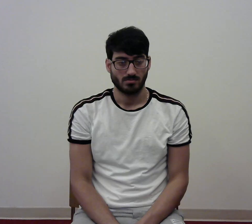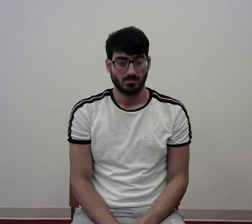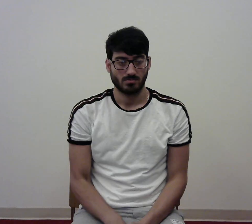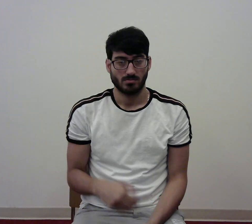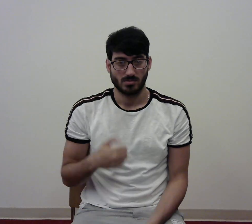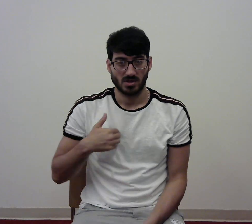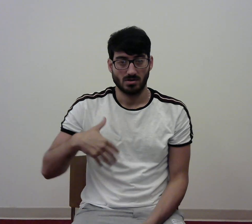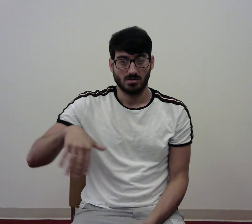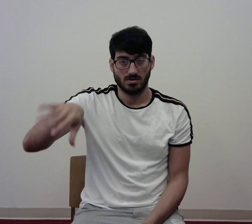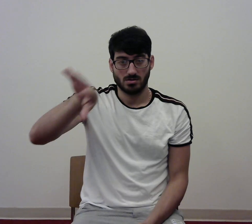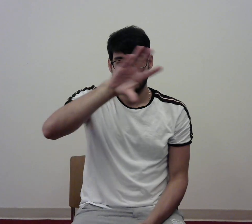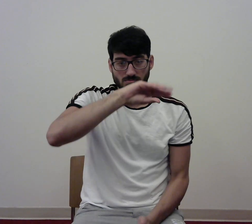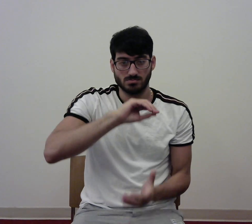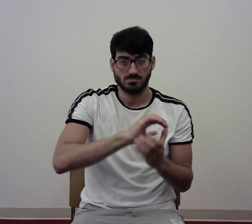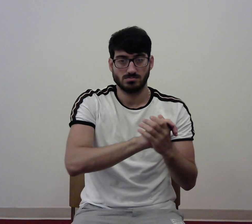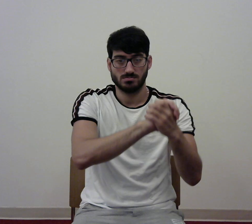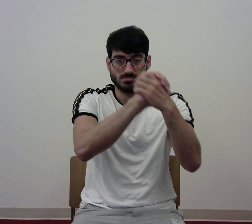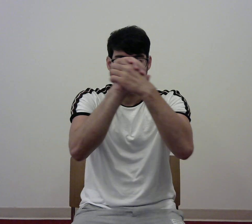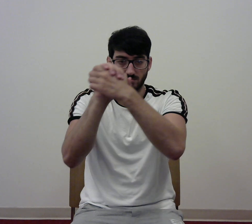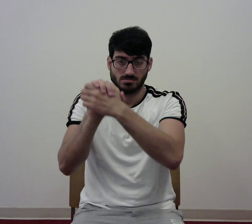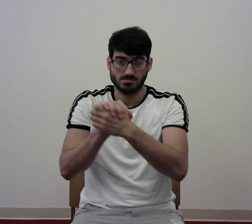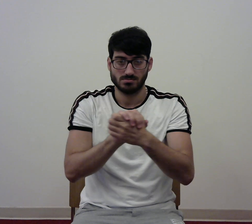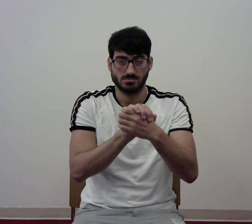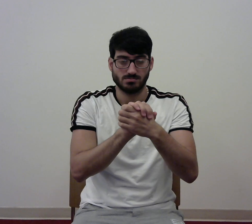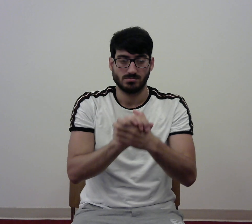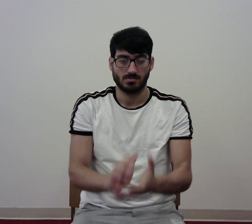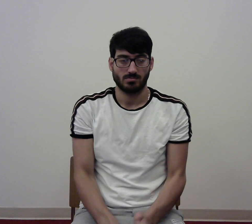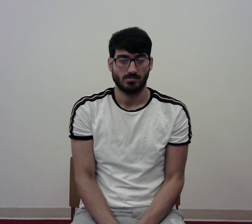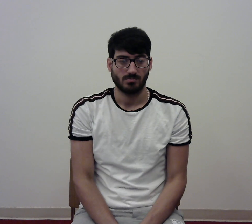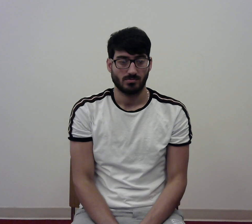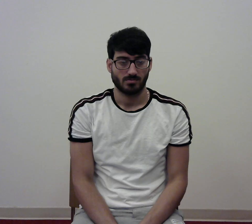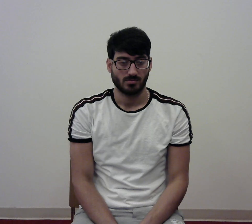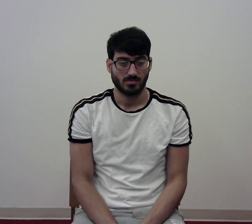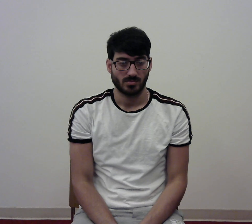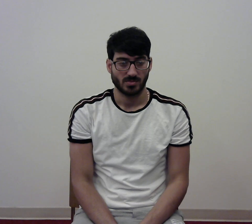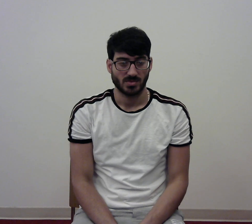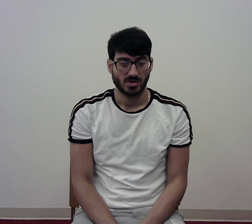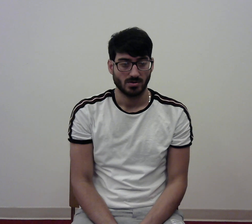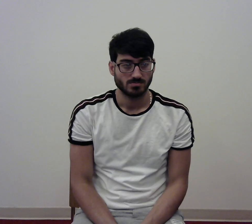Hamınızı salamlayıram